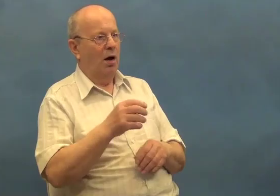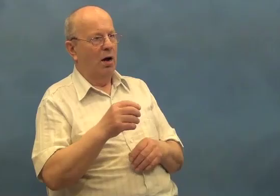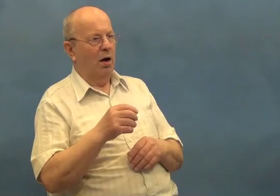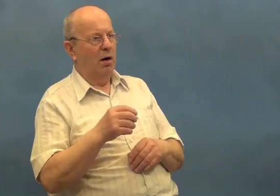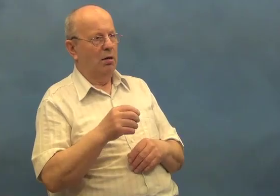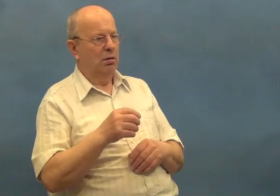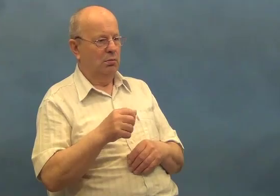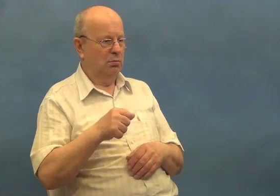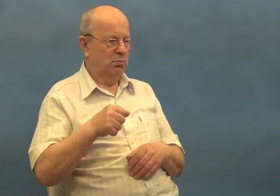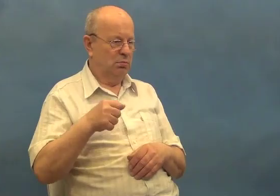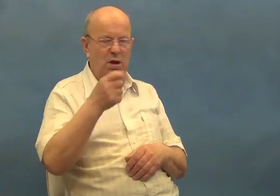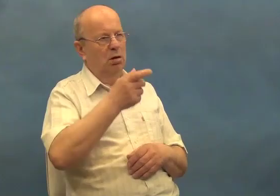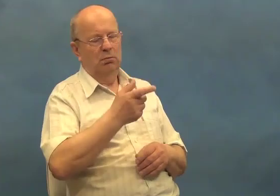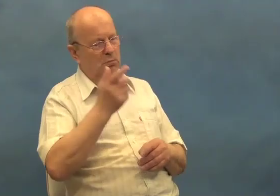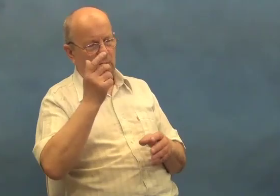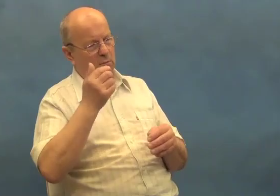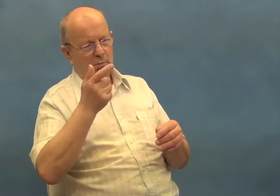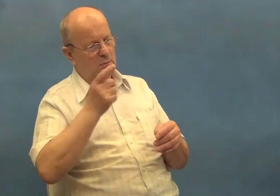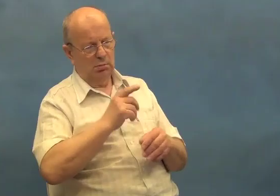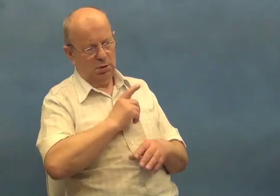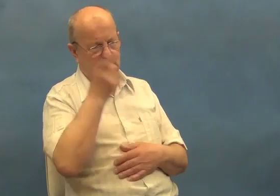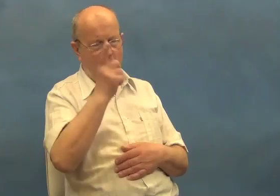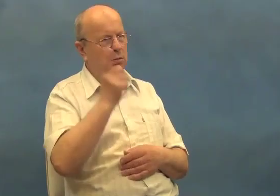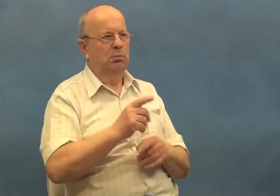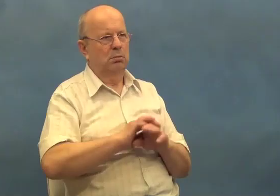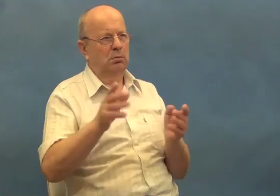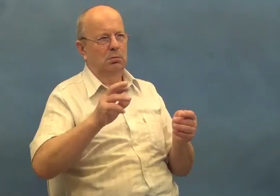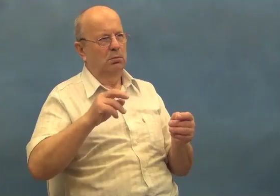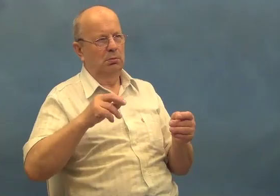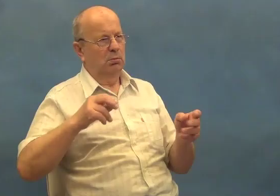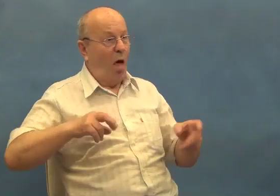Jest zakaz wyrzucania.